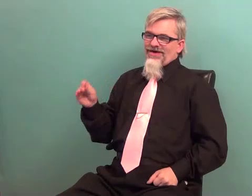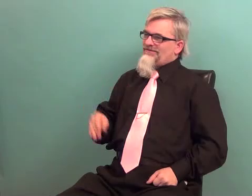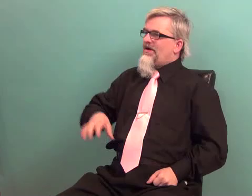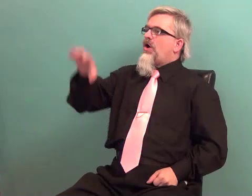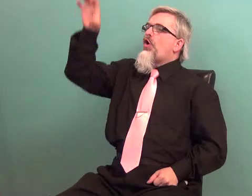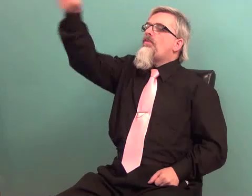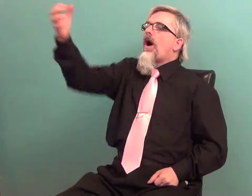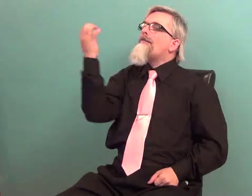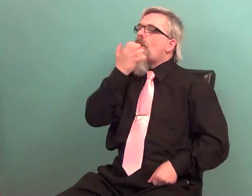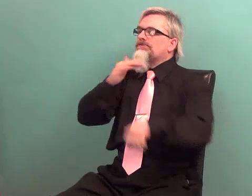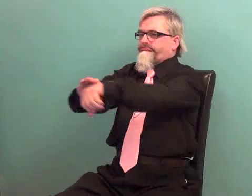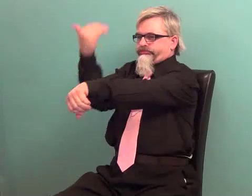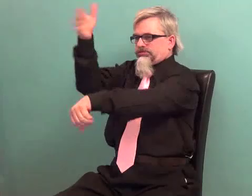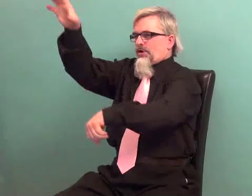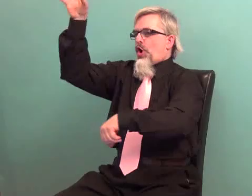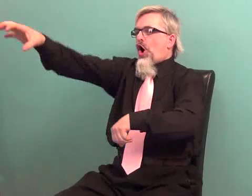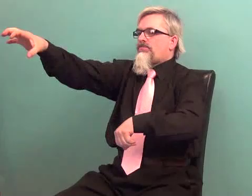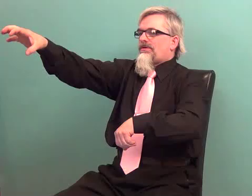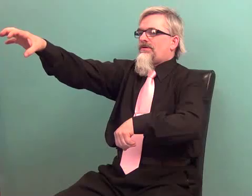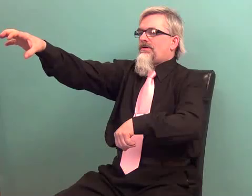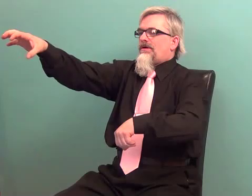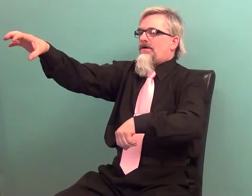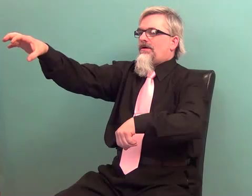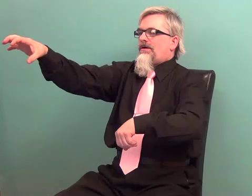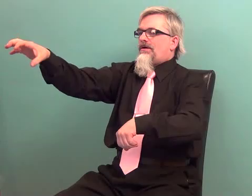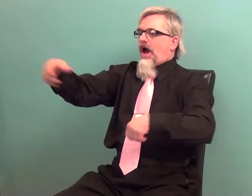Grupa ludzi, którzy są na plaży nago.